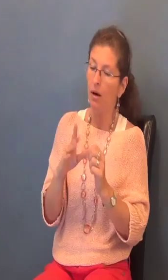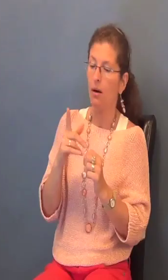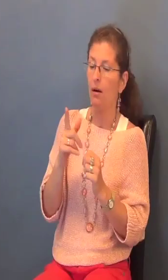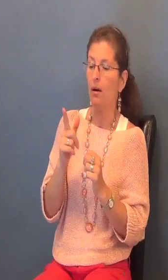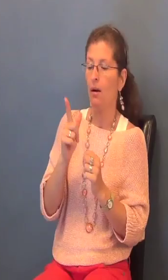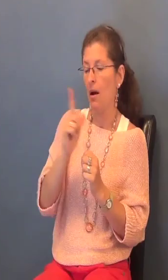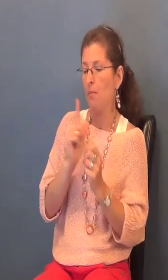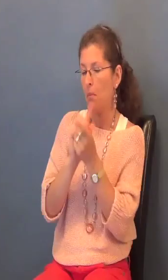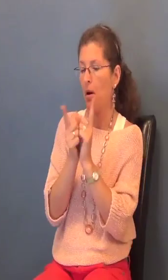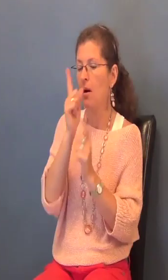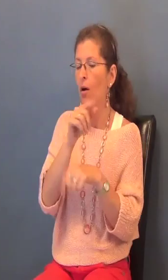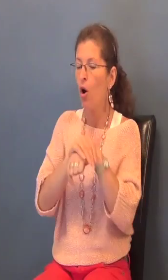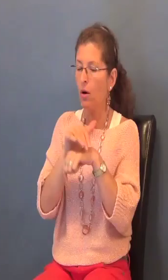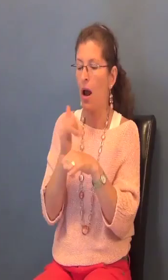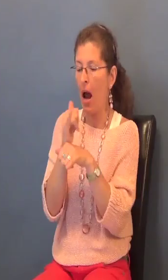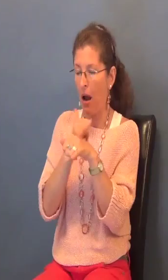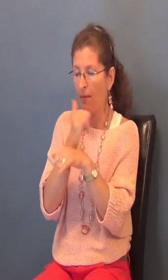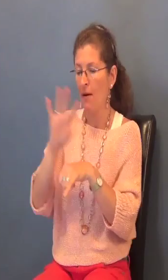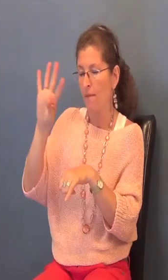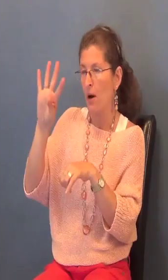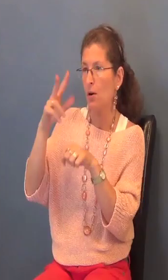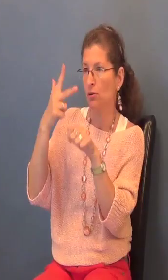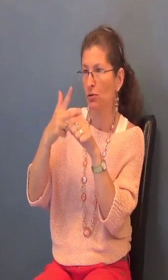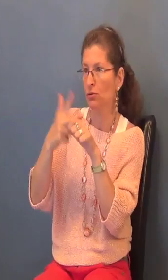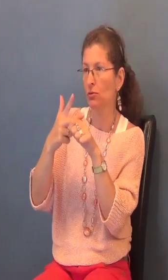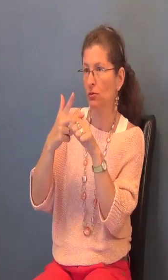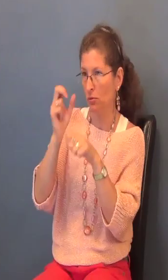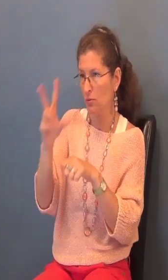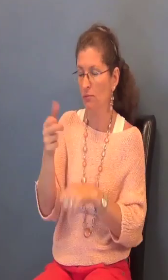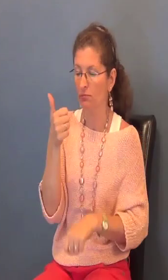A my spotkamy się z kolegą w kawiarni o czwartej trzydzieści.